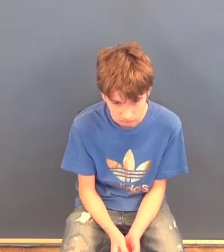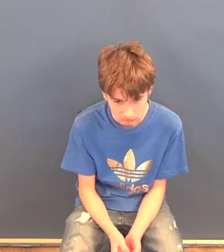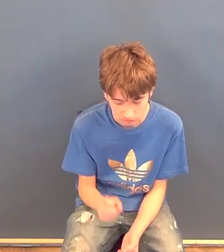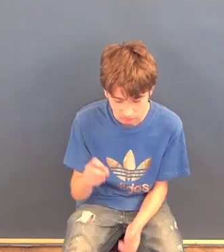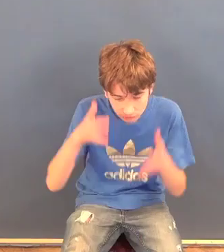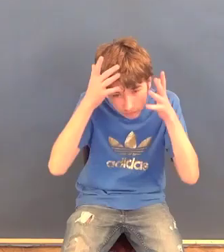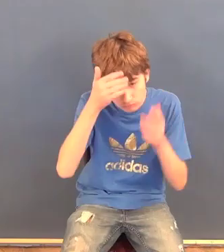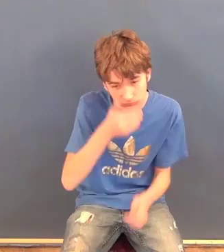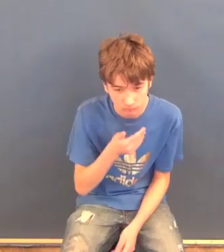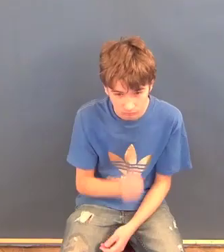Tak, kask z zasłoną na twarz.